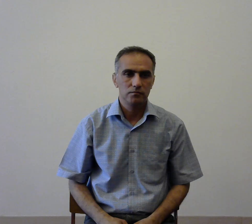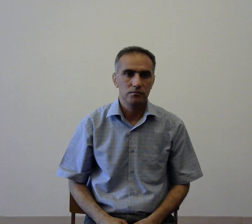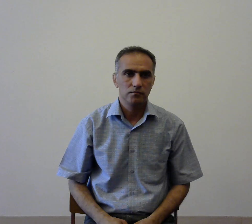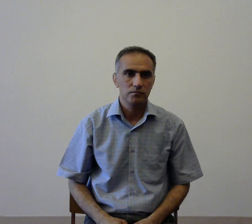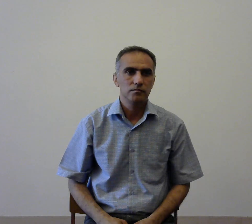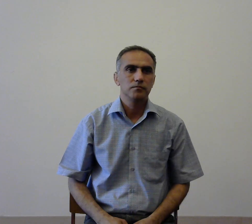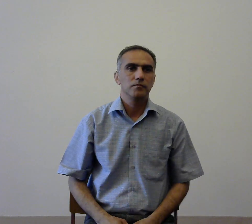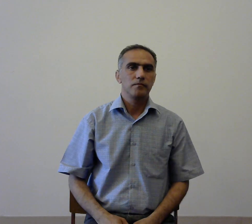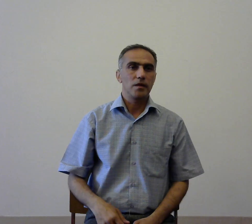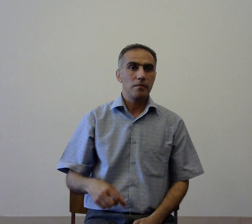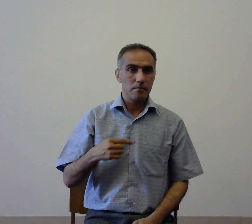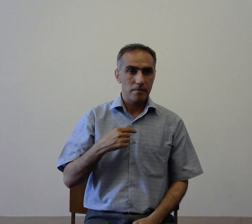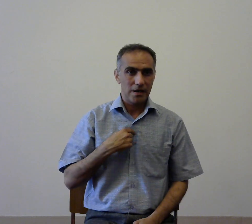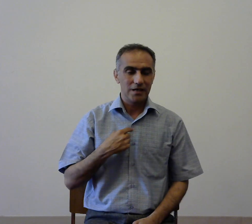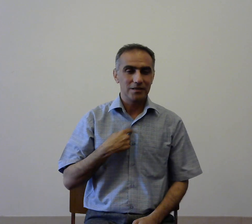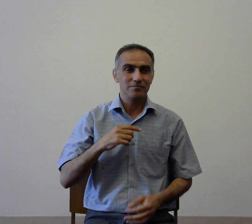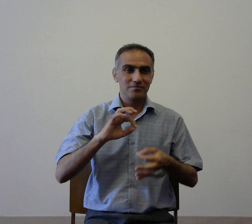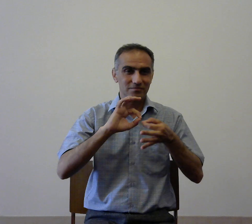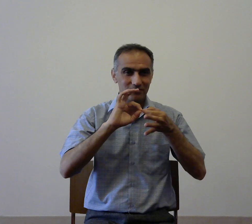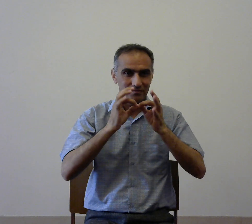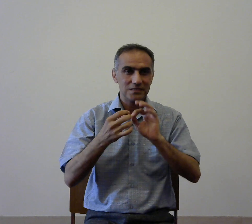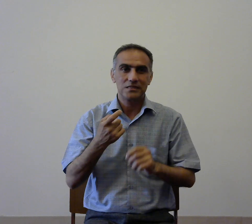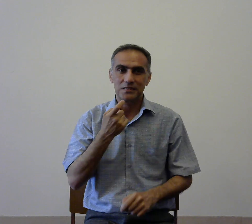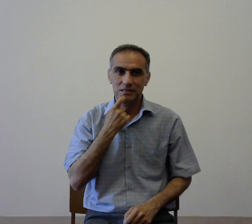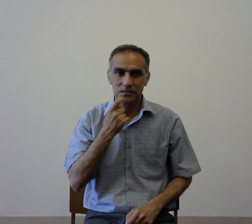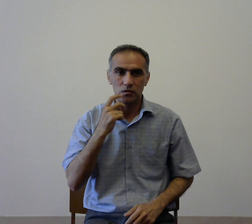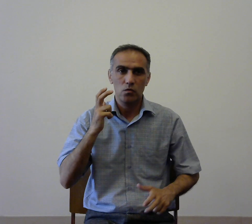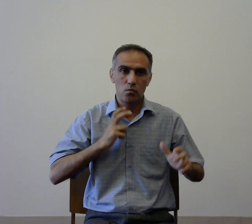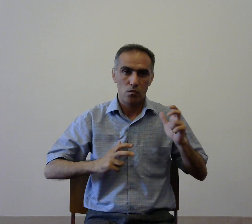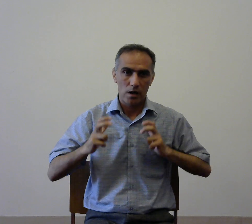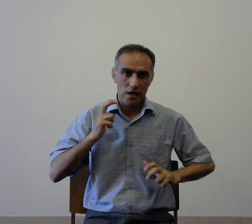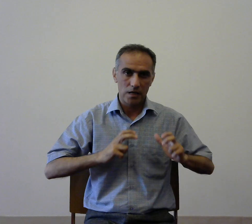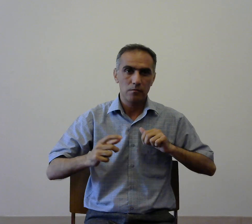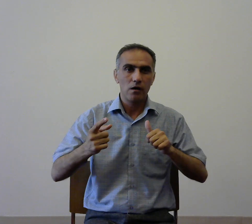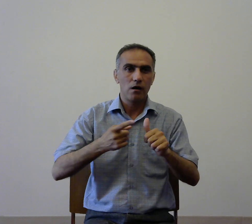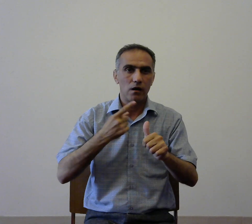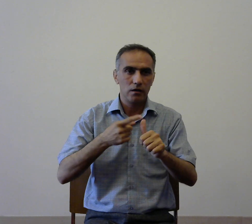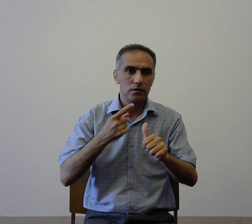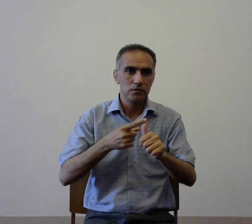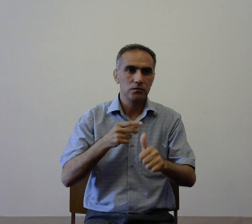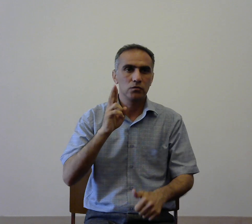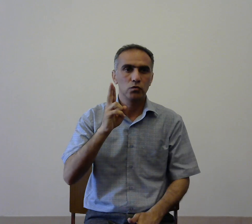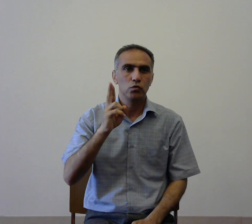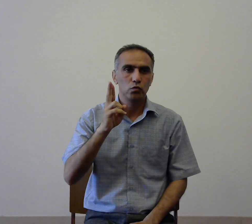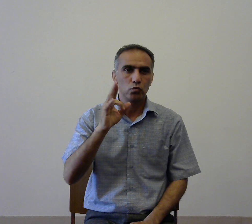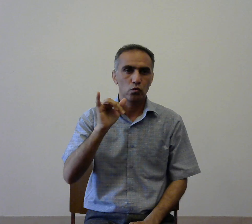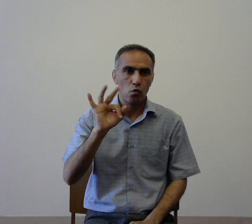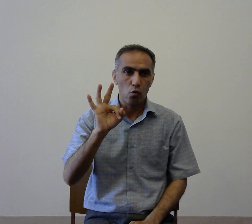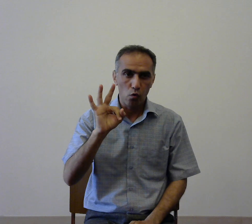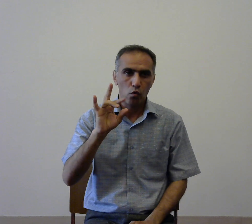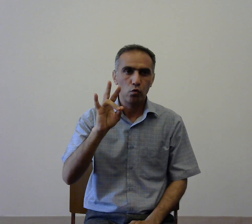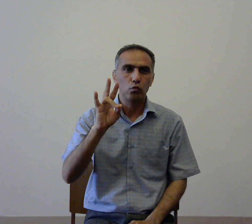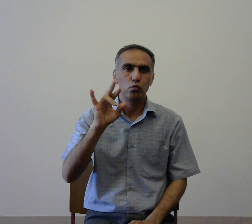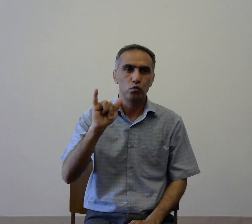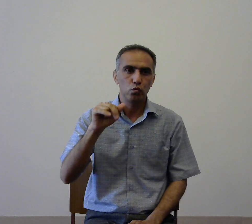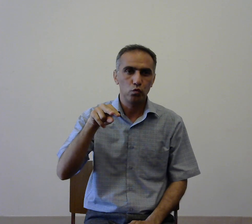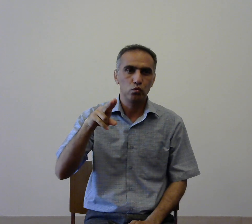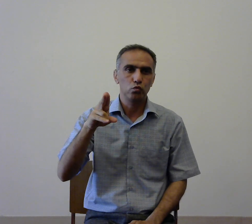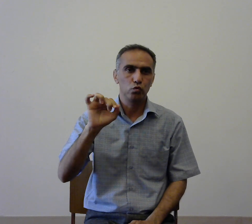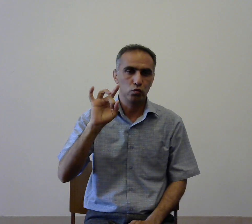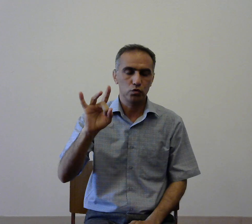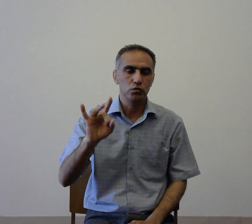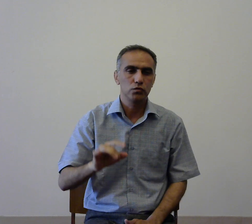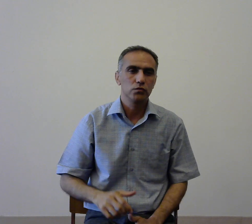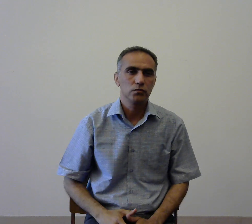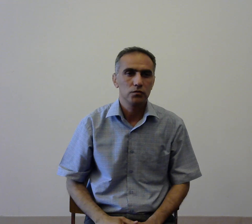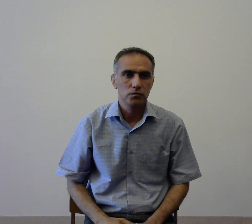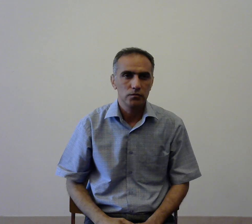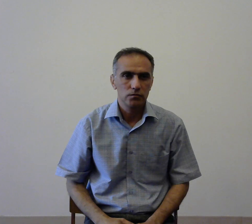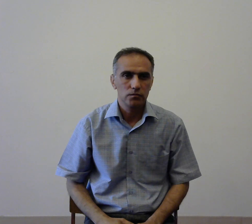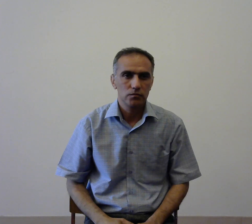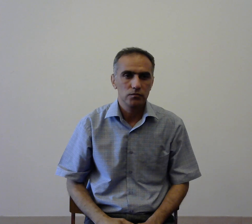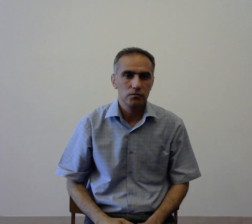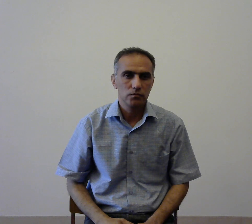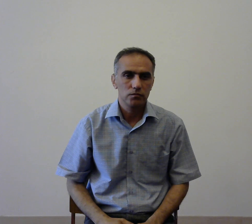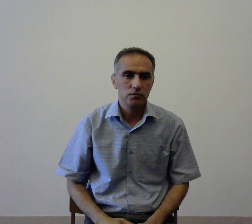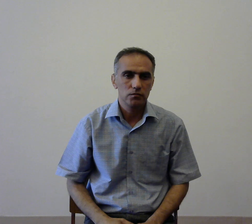Mənim işarə dili müəlliməmin adı Könüldür